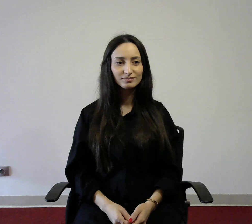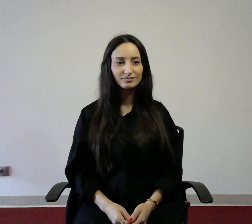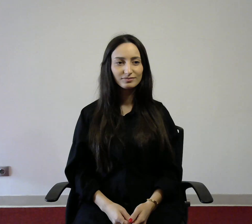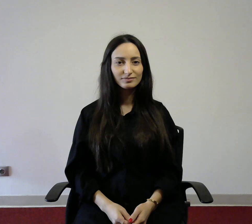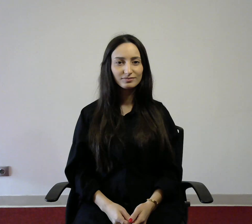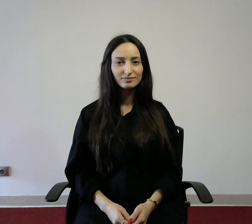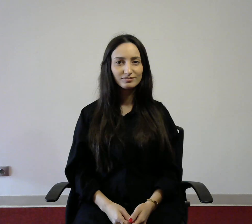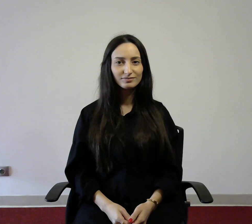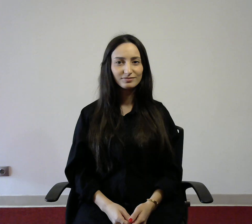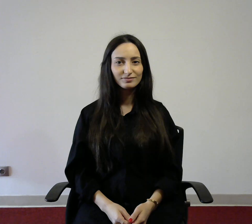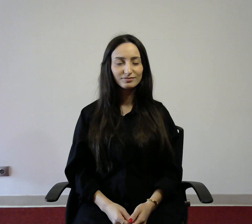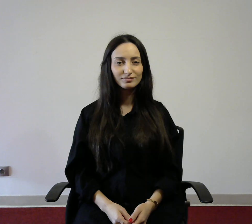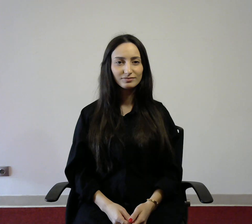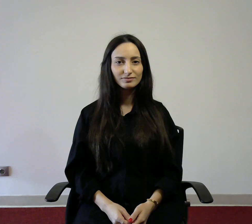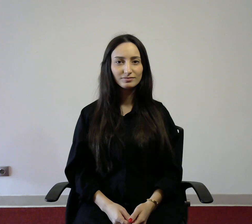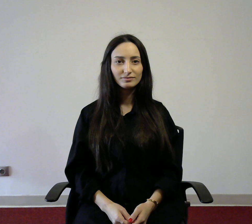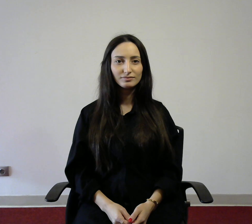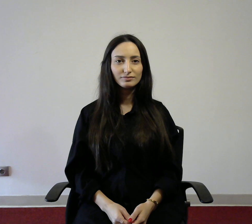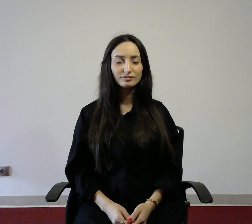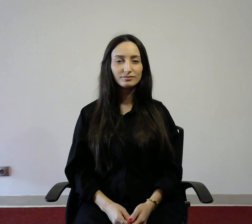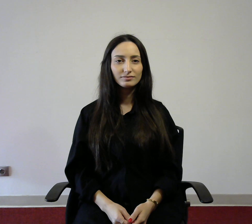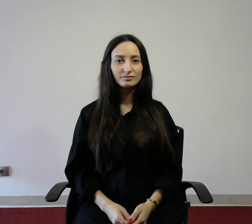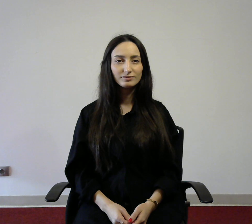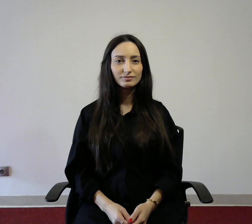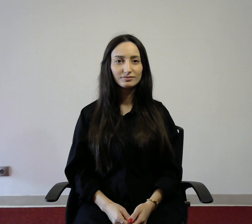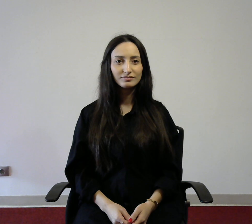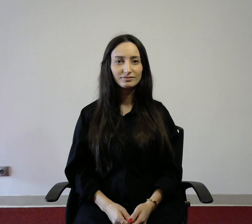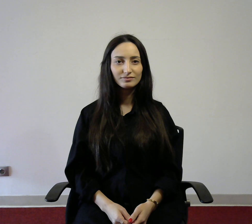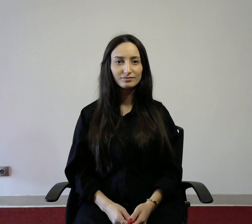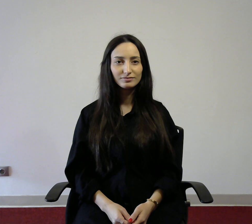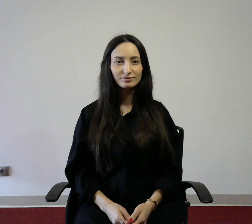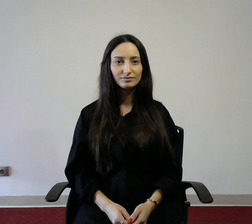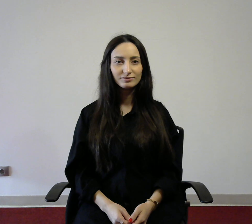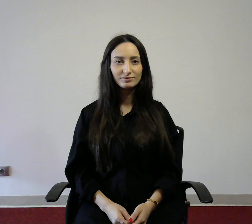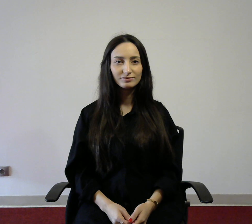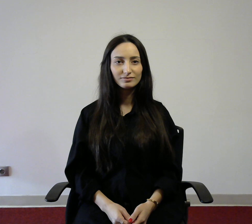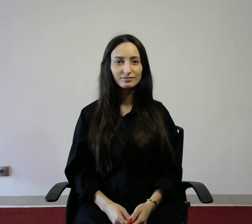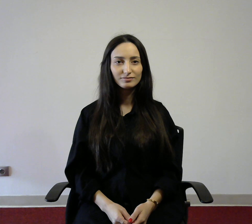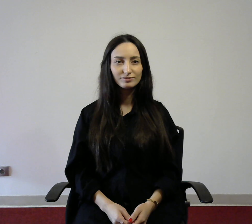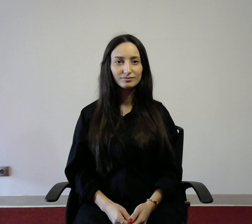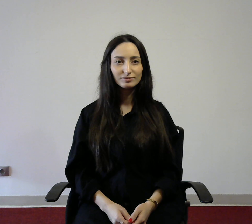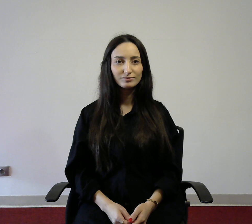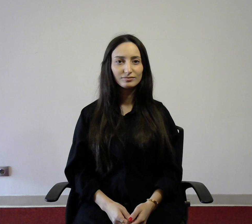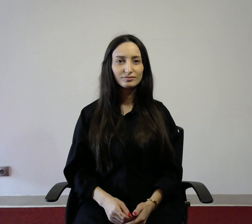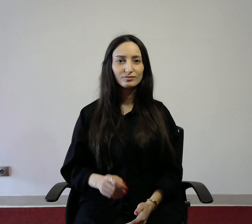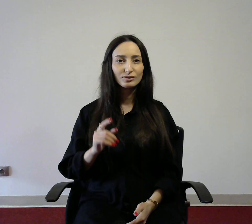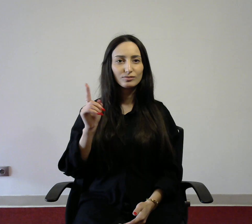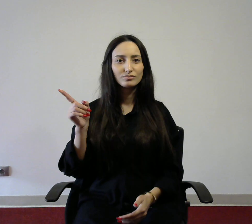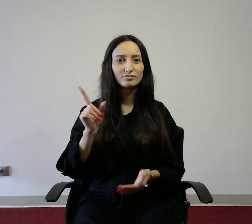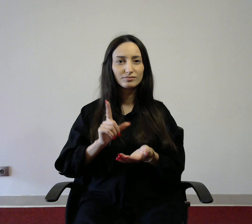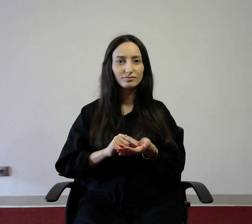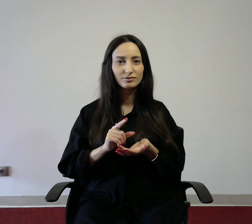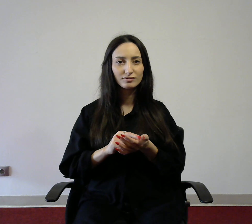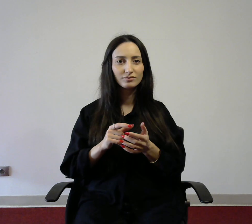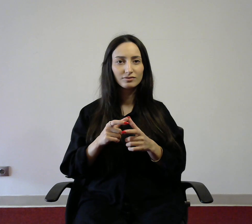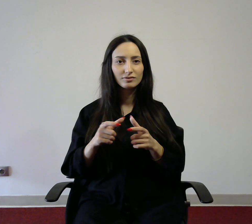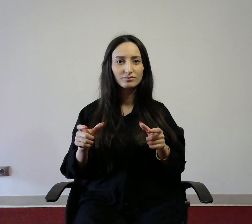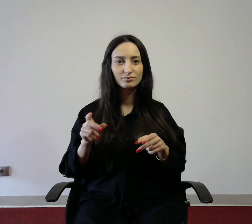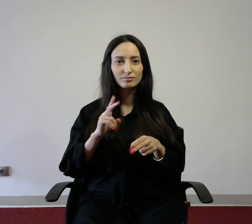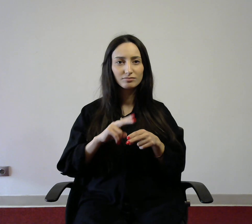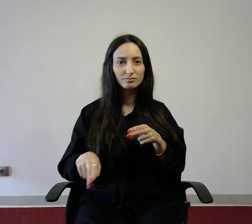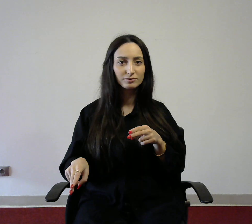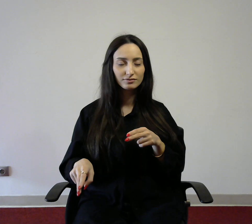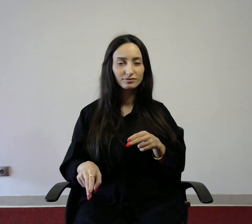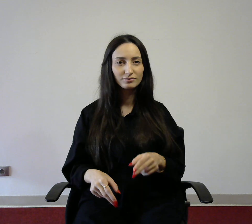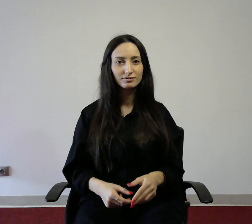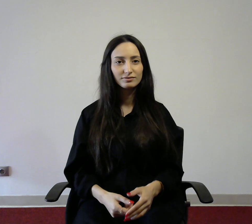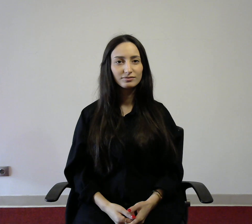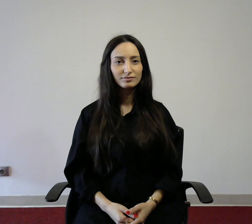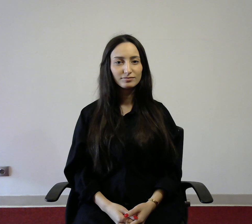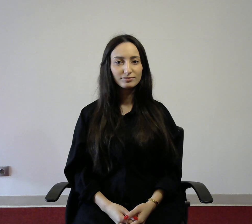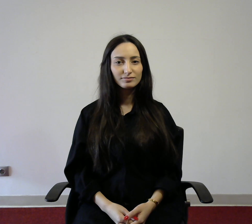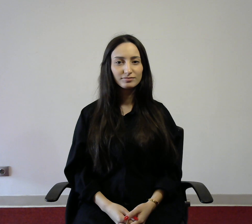O pensiya kartını itirib